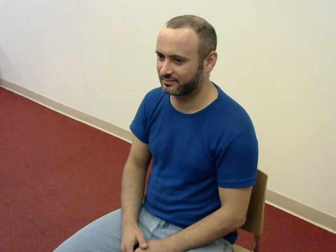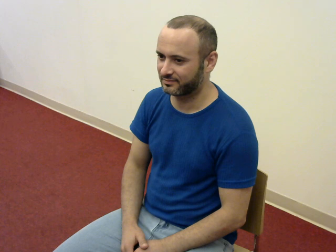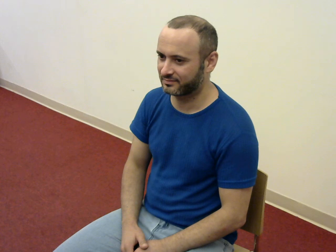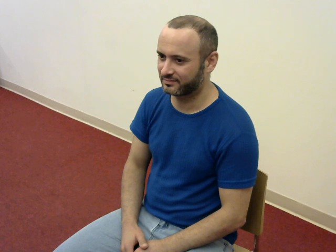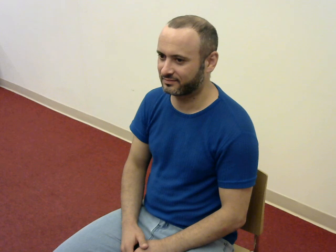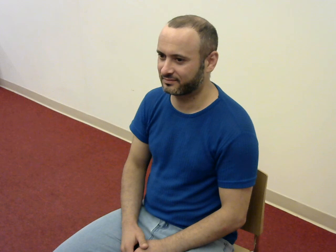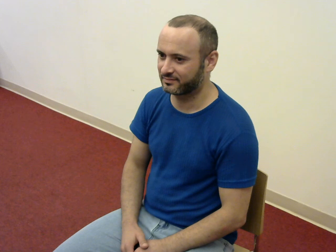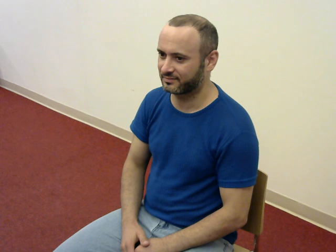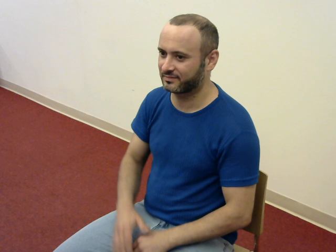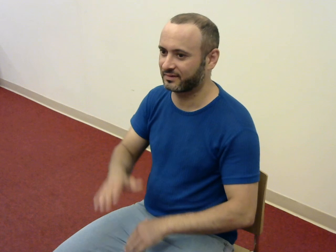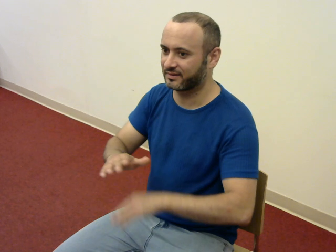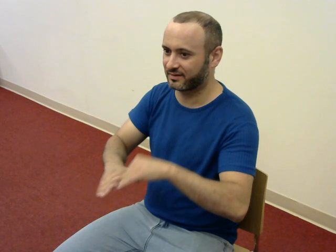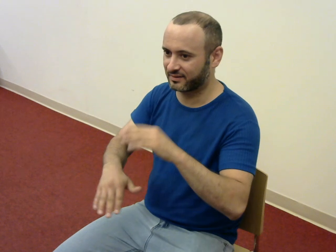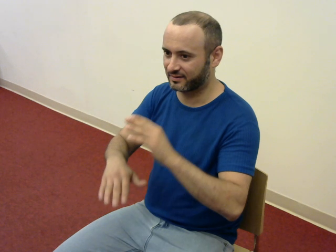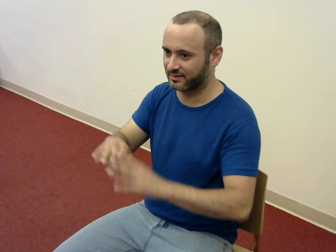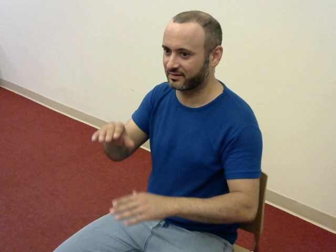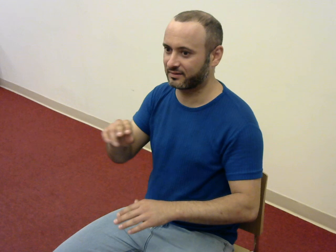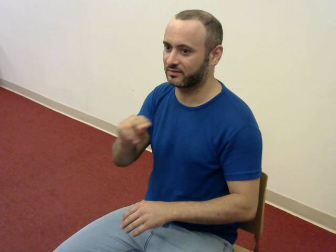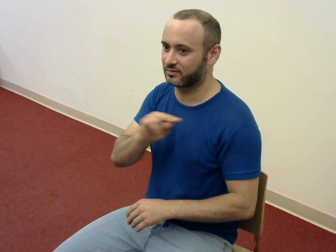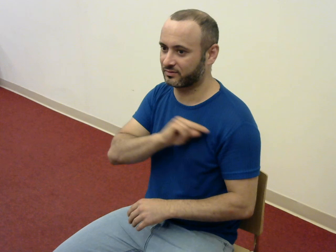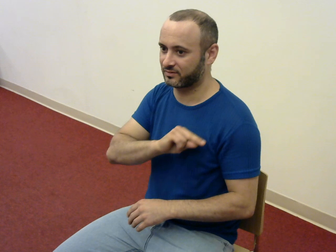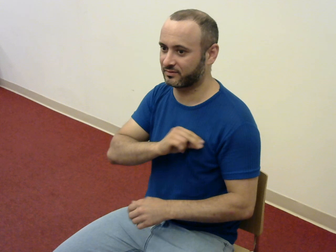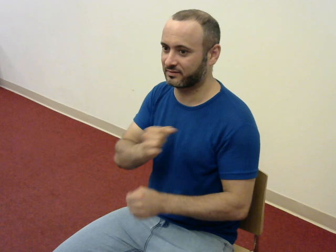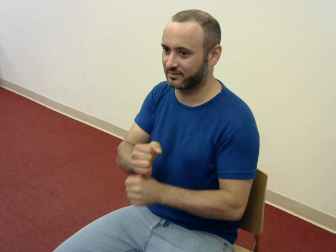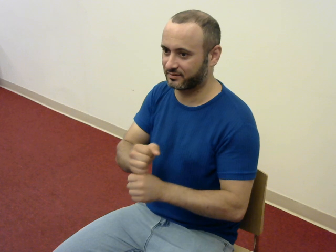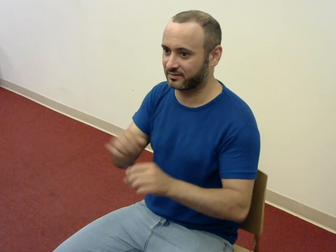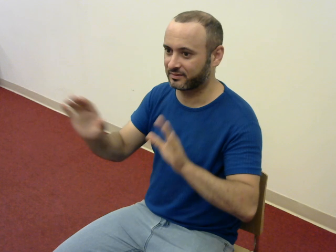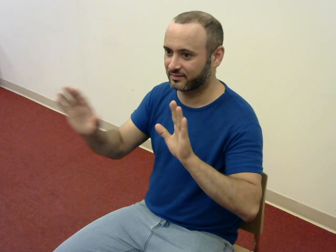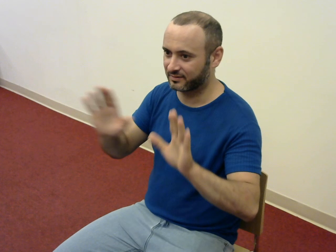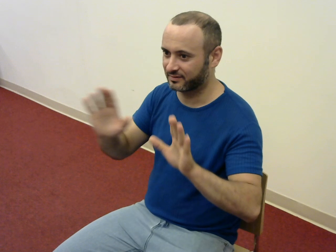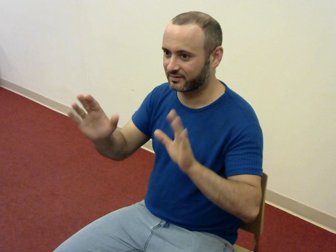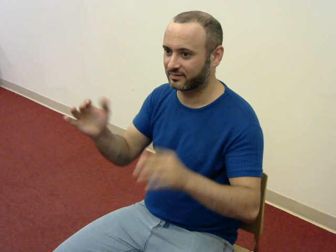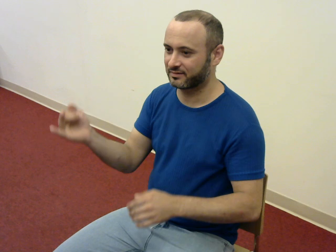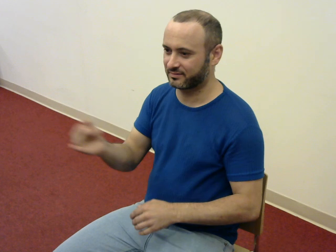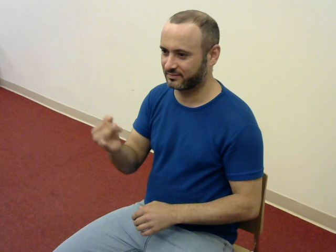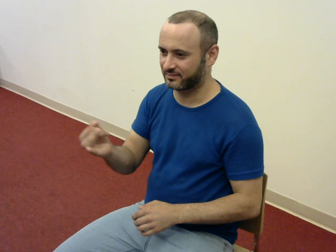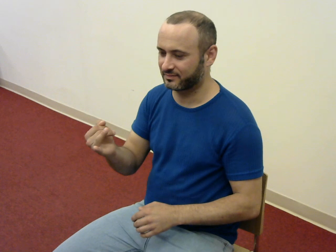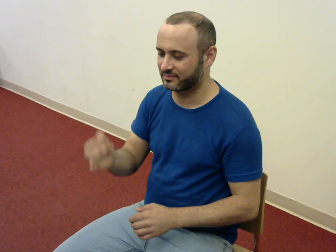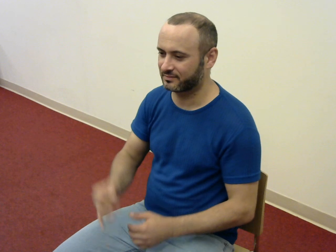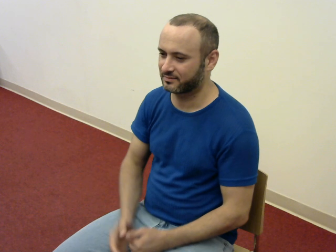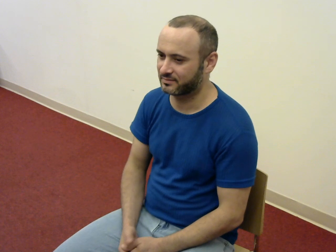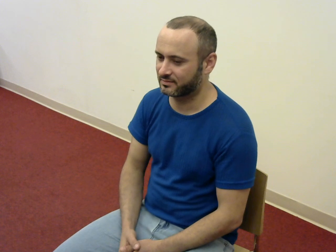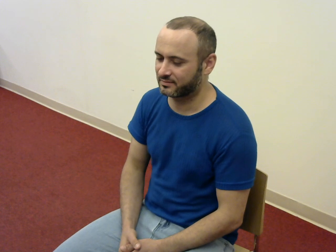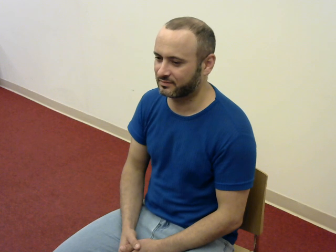Əl işləri sərgisi maraqlı idi